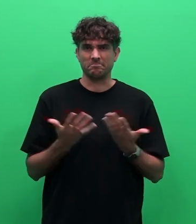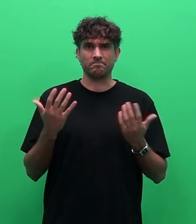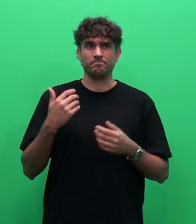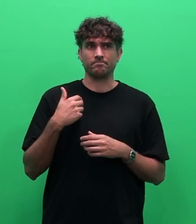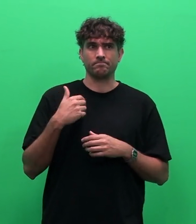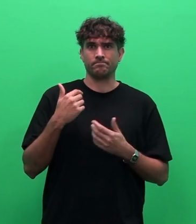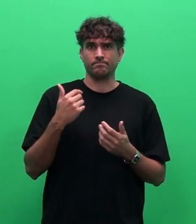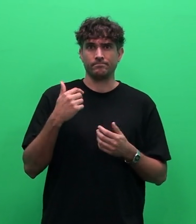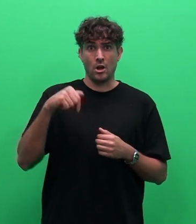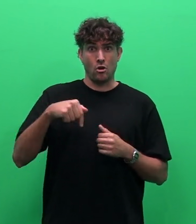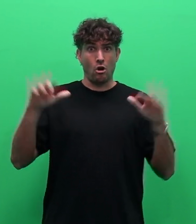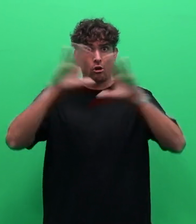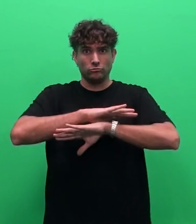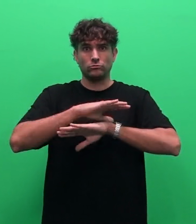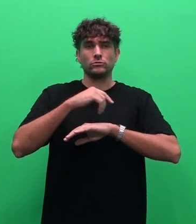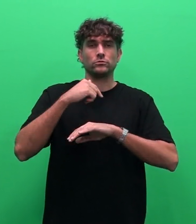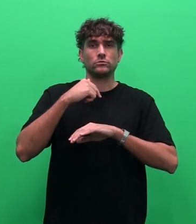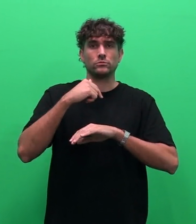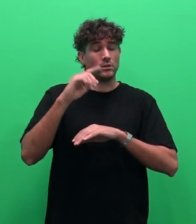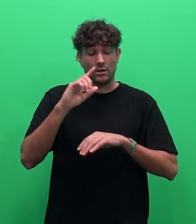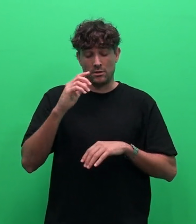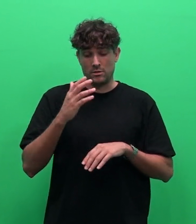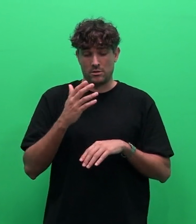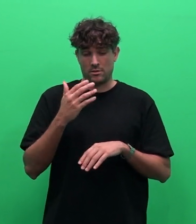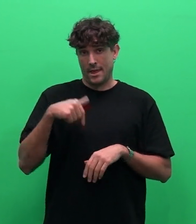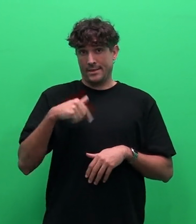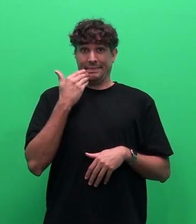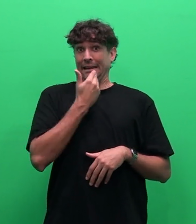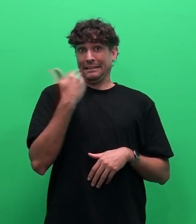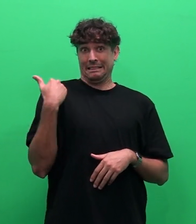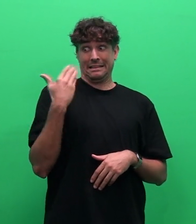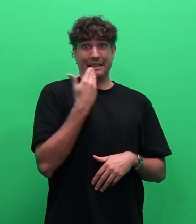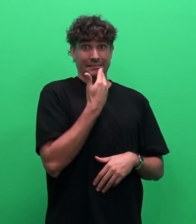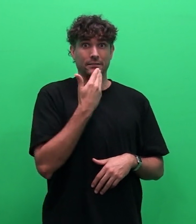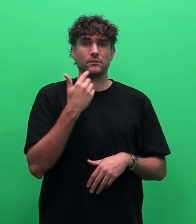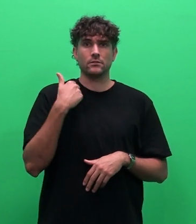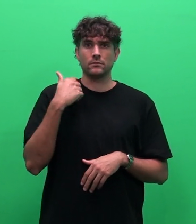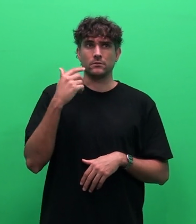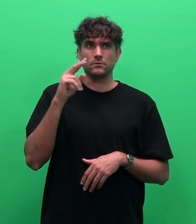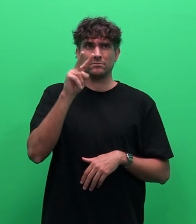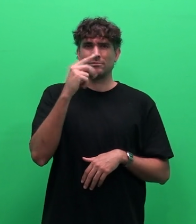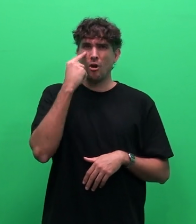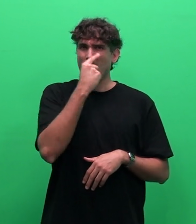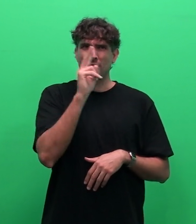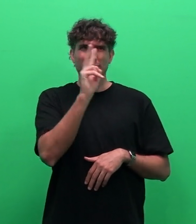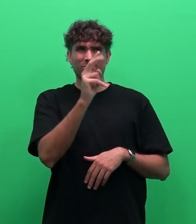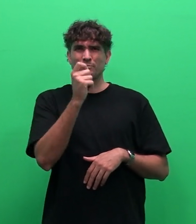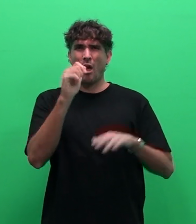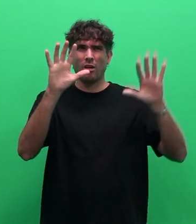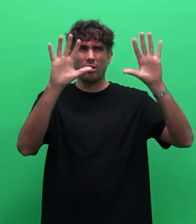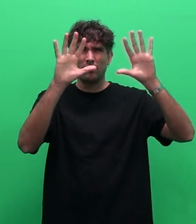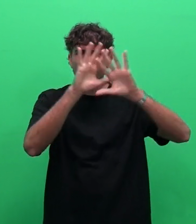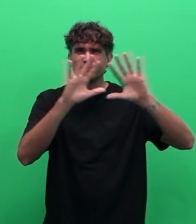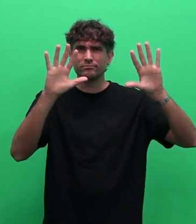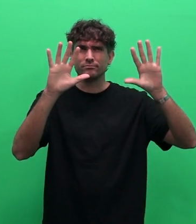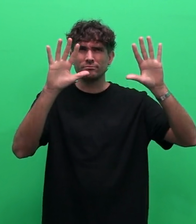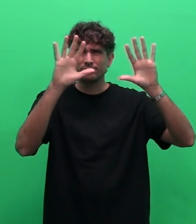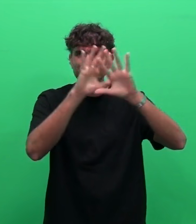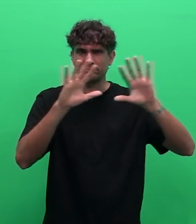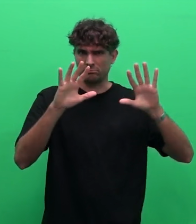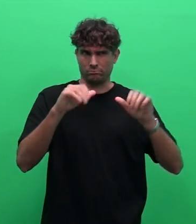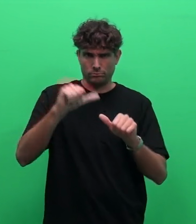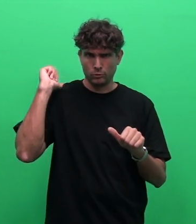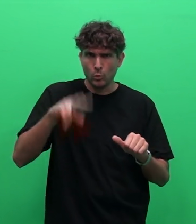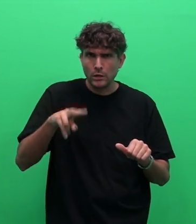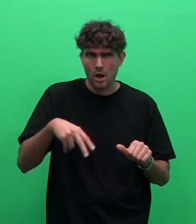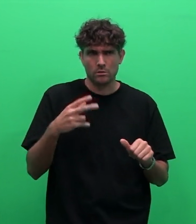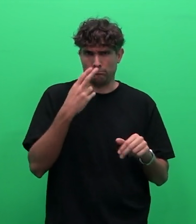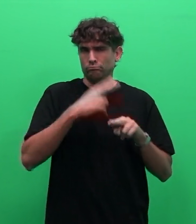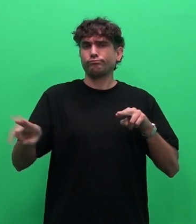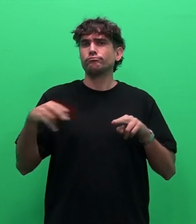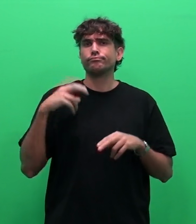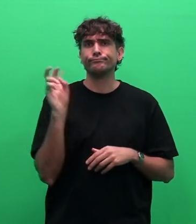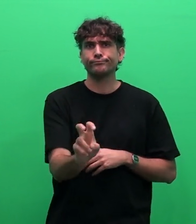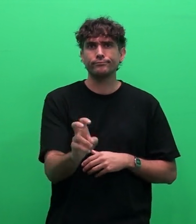Aquesta nit, no, aquesta tarda, fa poc, a la tarda, he notat que tenia visió borrosa, no m¡havia passat mai, és estrany, i per això he vingut.